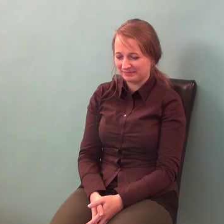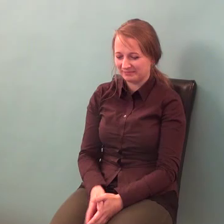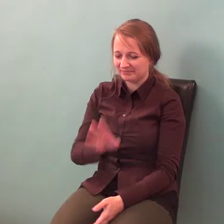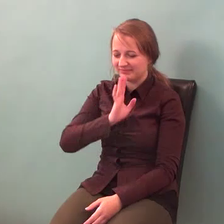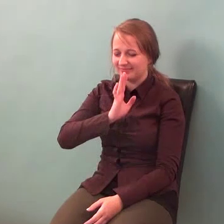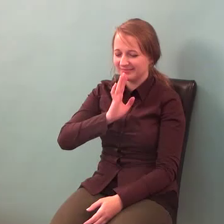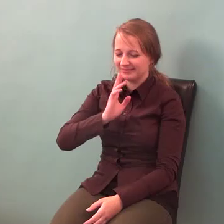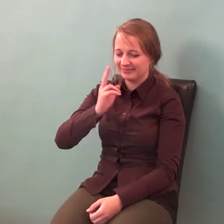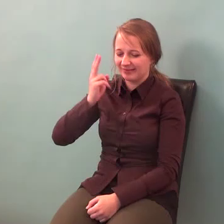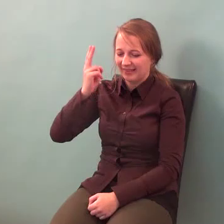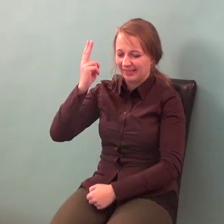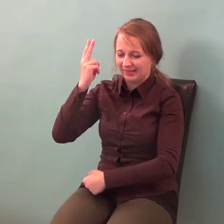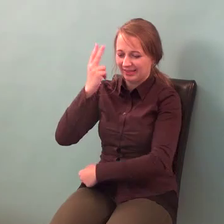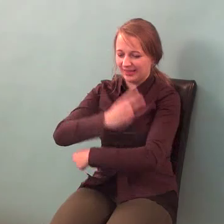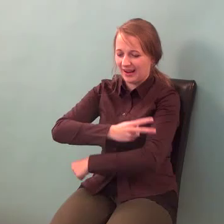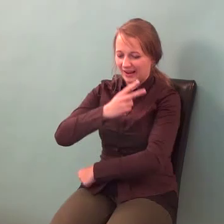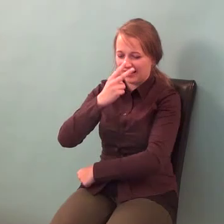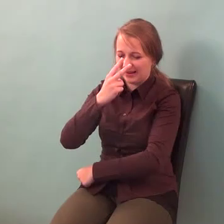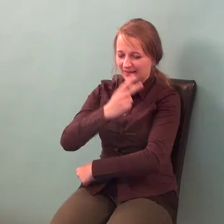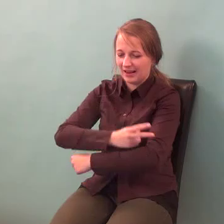Chyba taksówka.